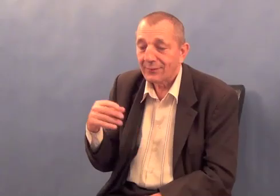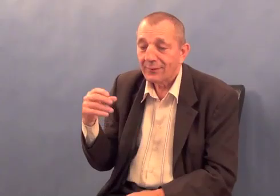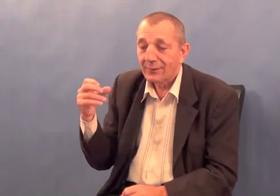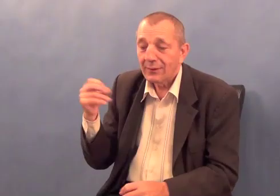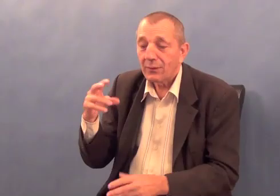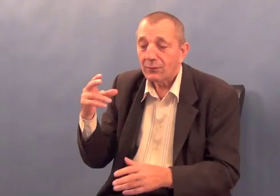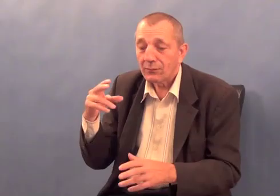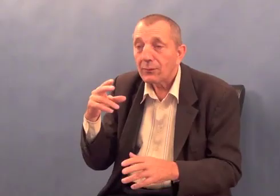Kino.